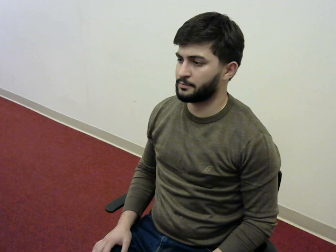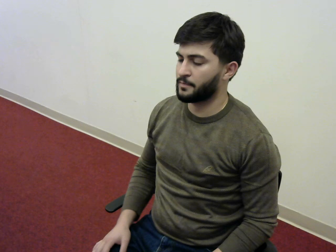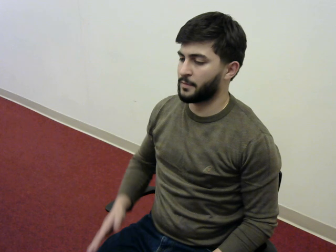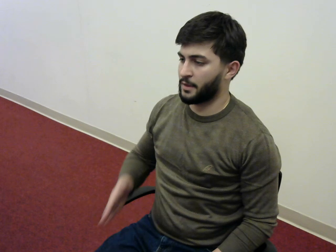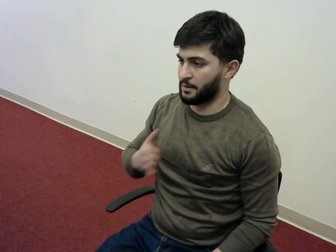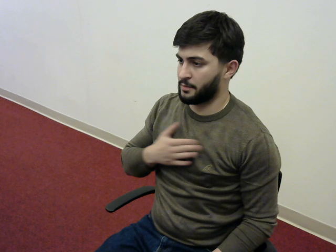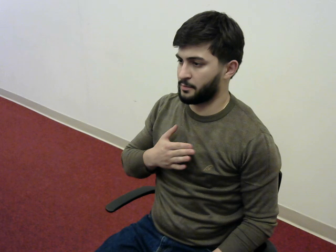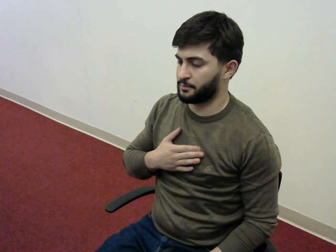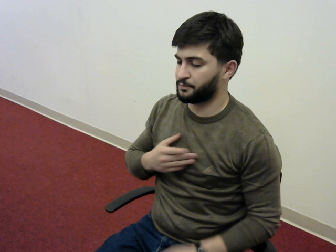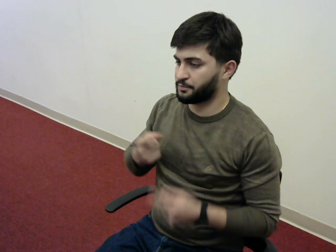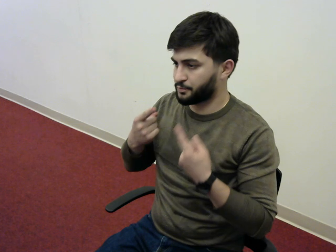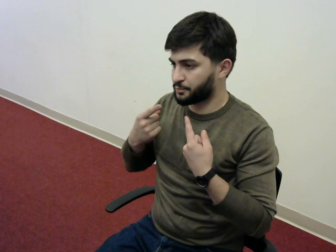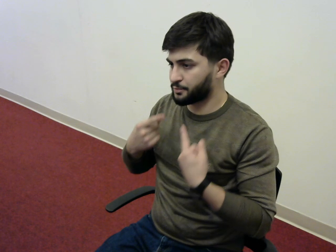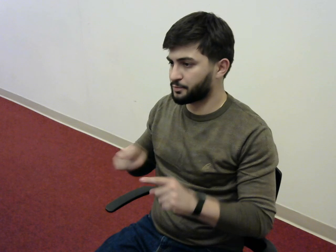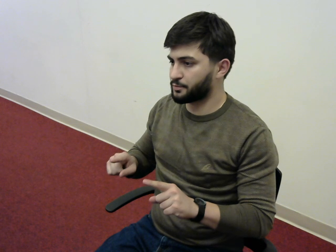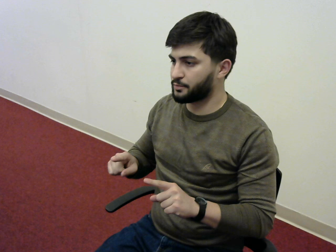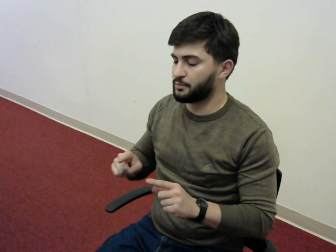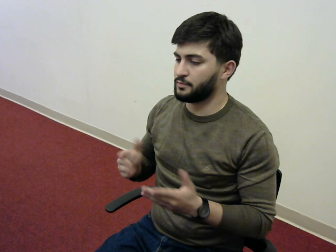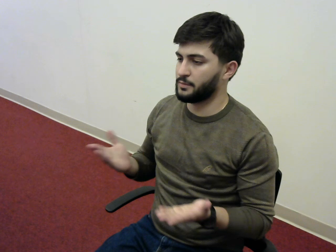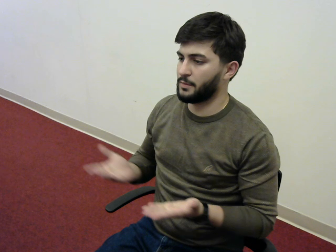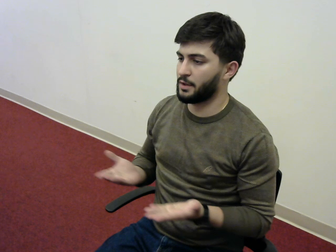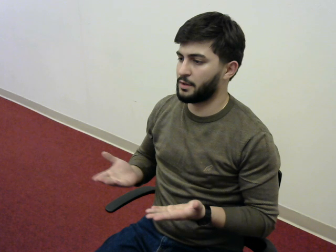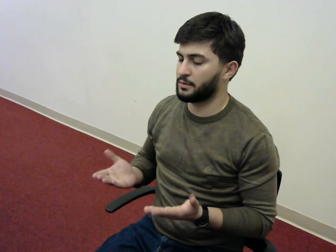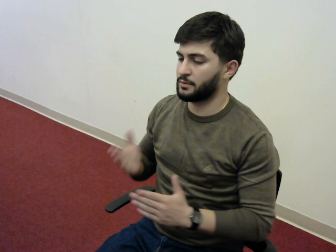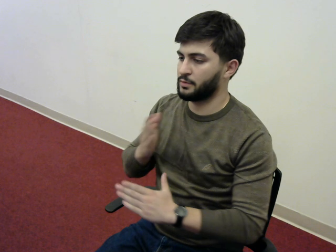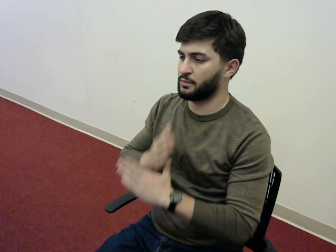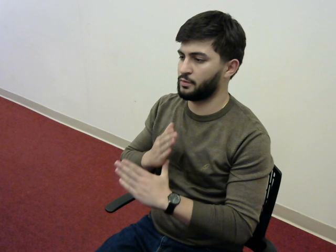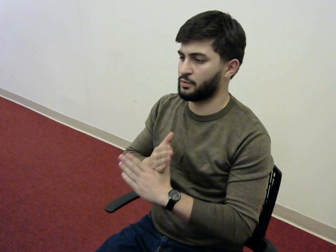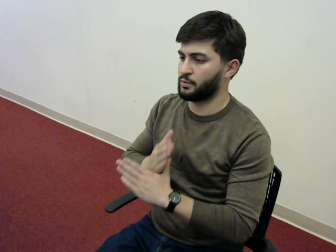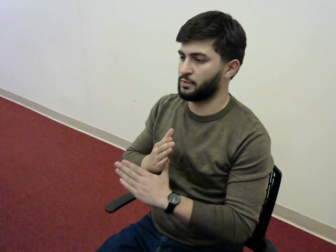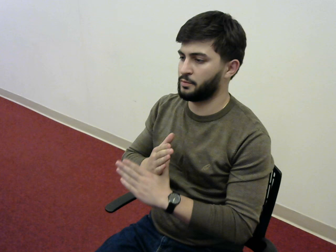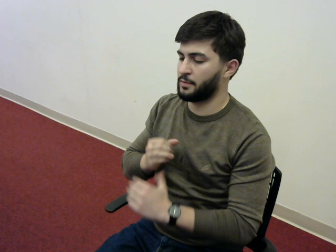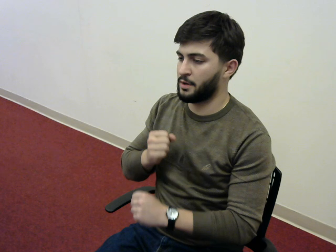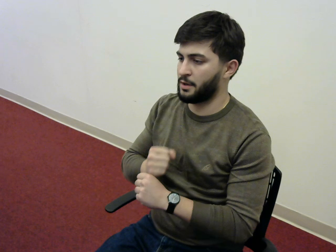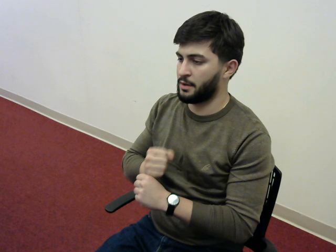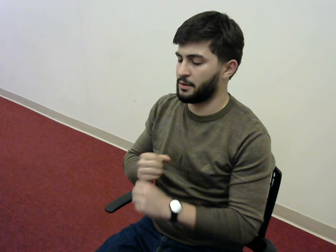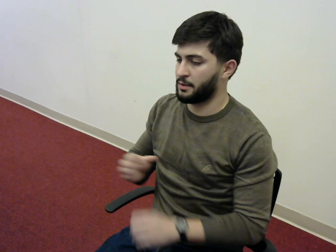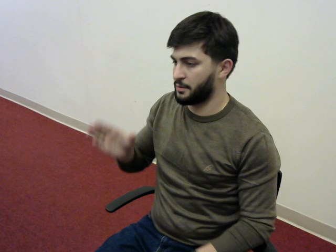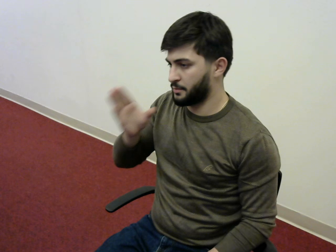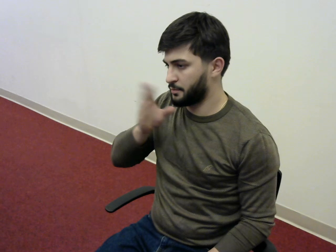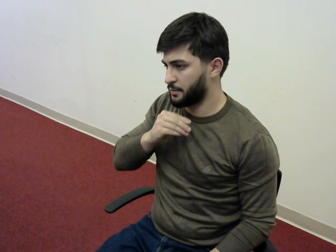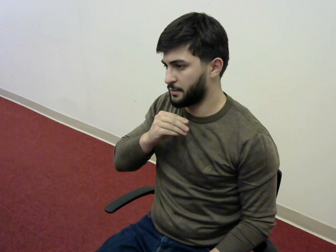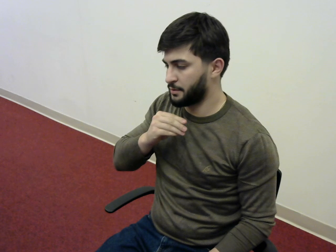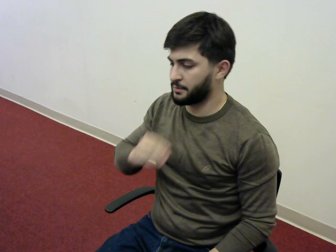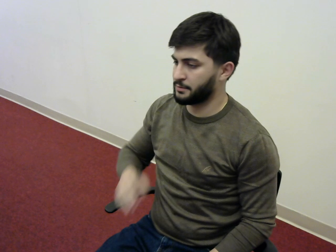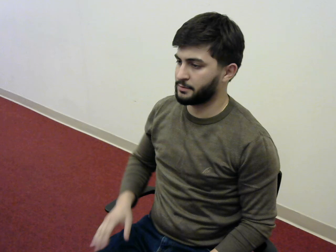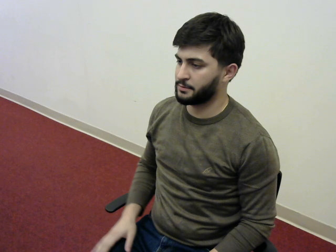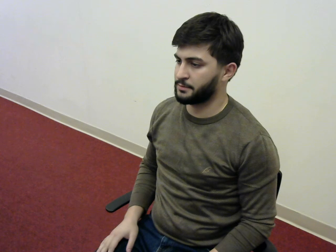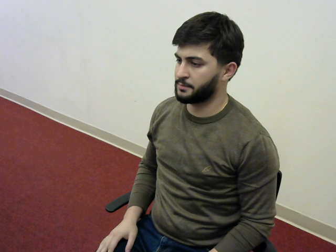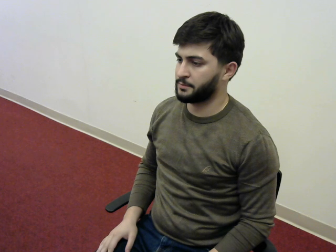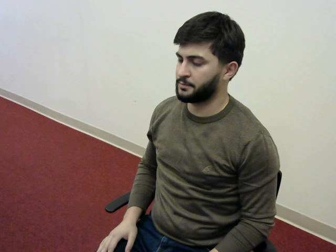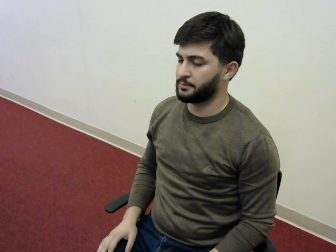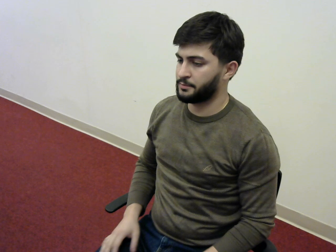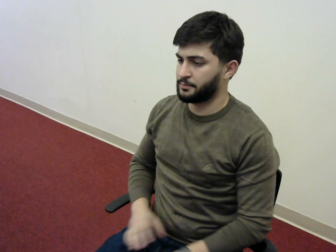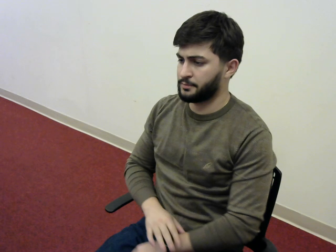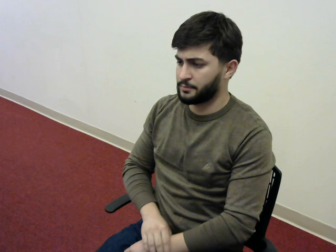Mənə başqa hansı köməkliyi edə bilərsiniz?